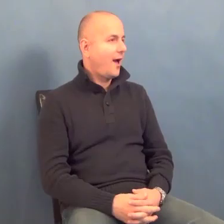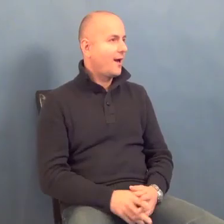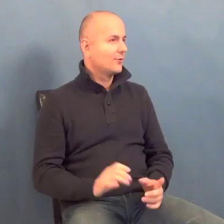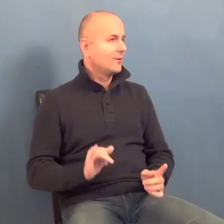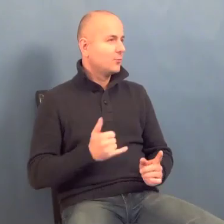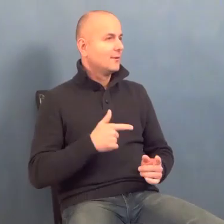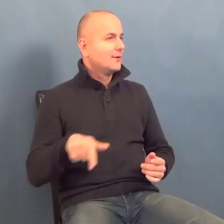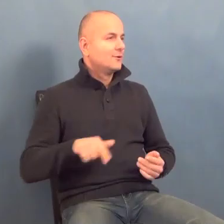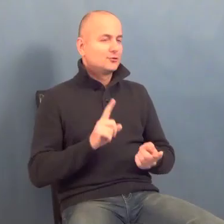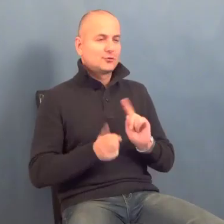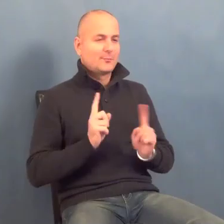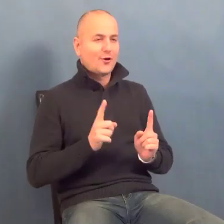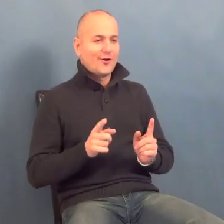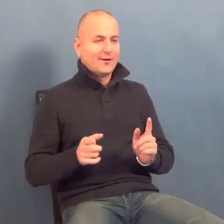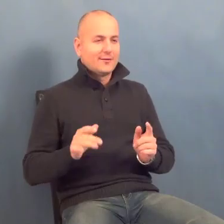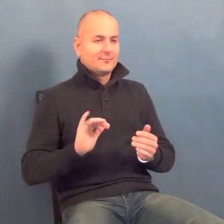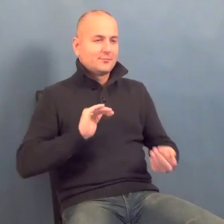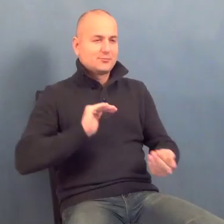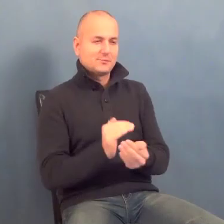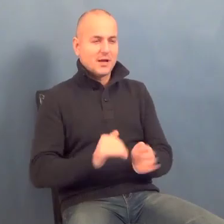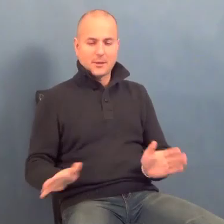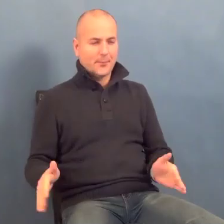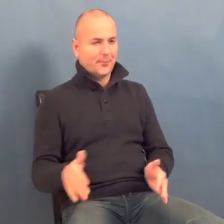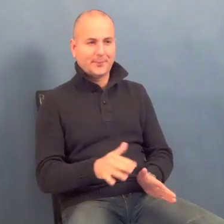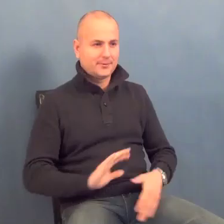Jakoś szybko posprzątam.